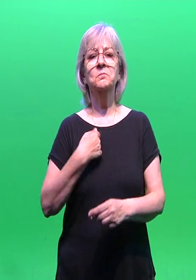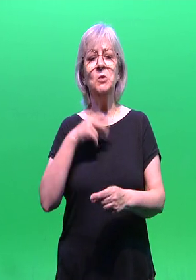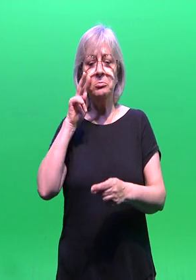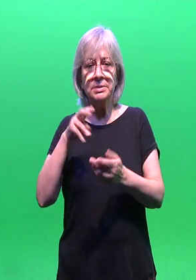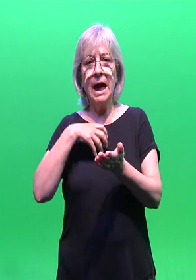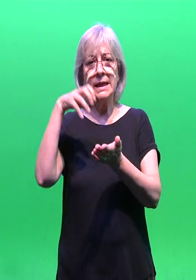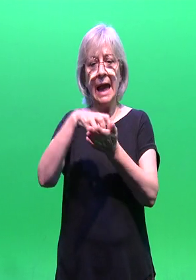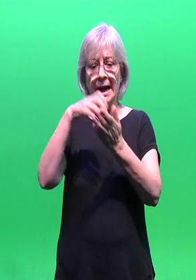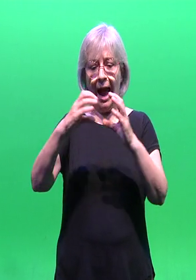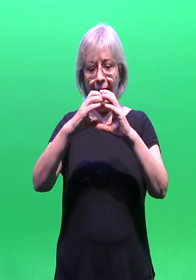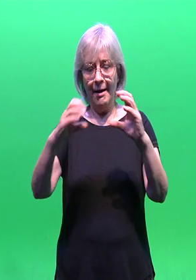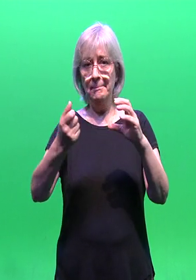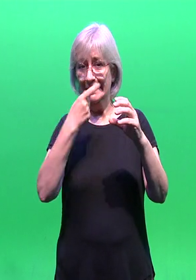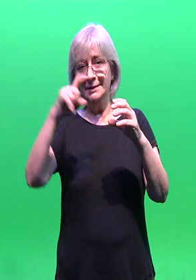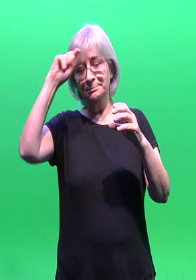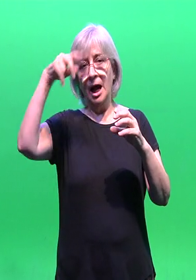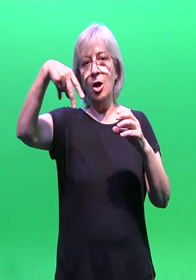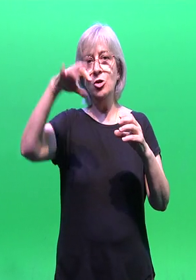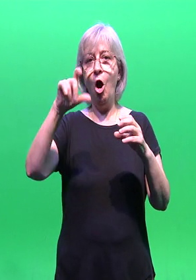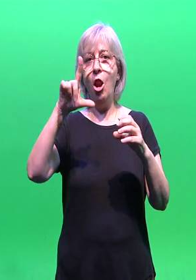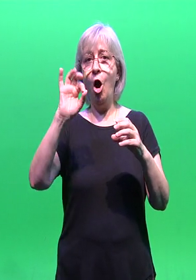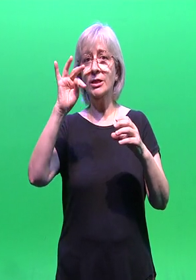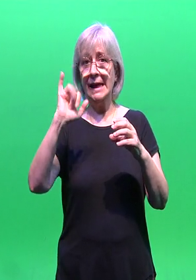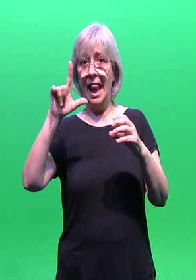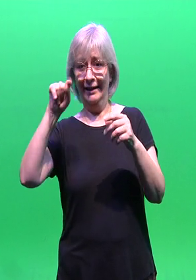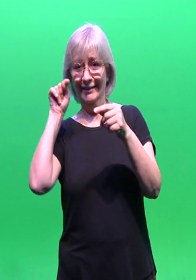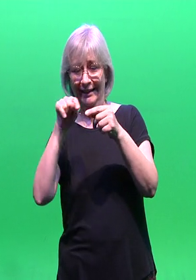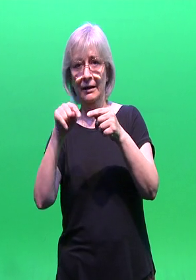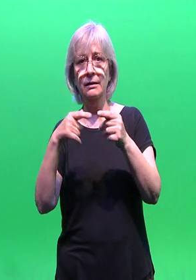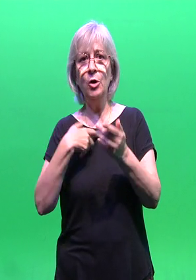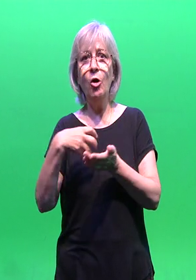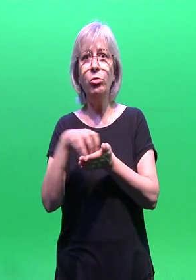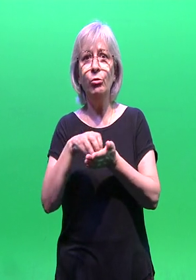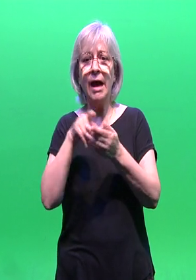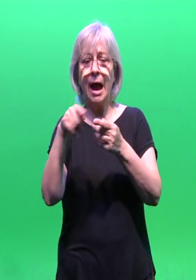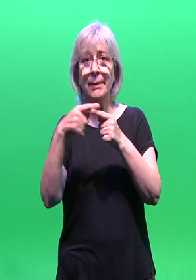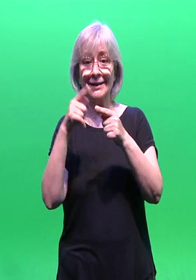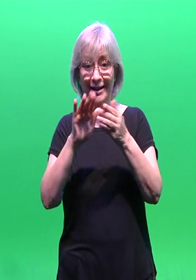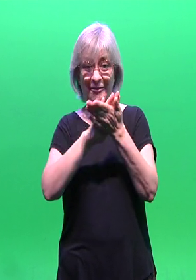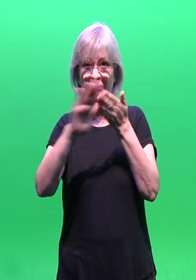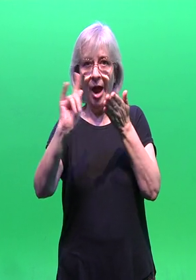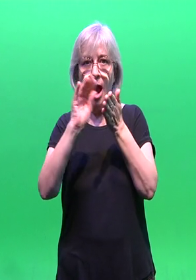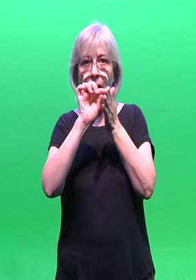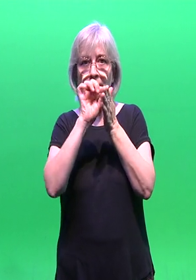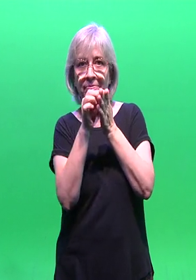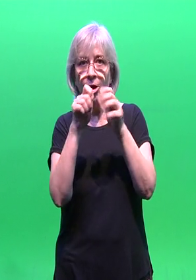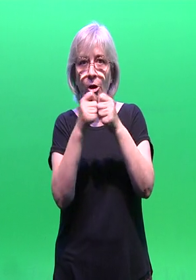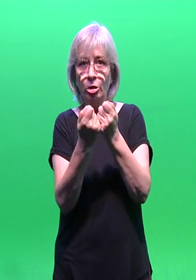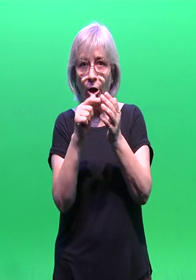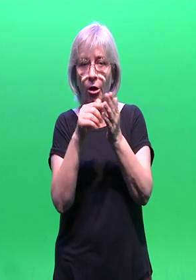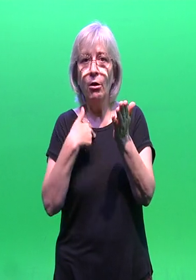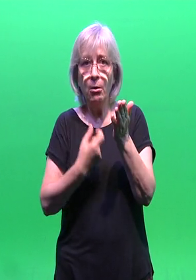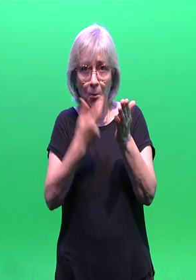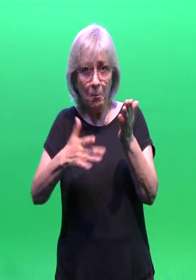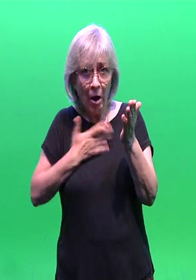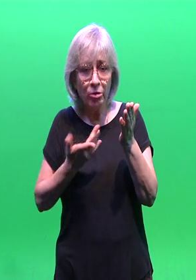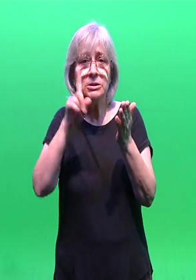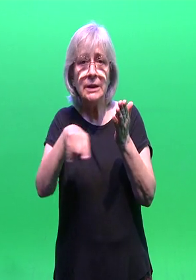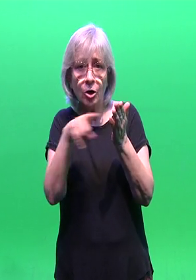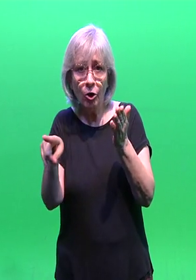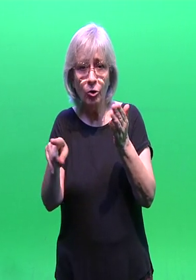A la capsa de pastilles hi diu nolotil, però no sé si me les puc prendre perquè està una mica trencat el paquet.